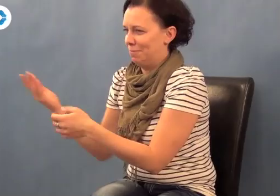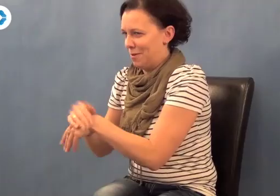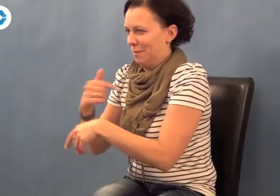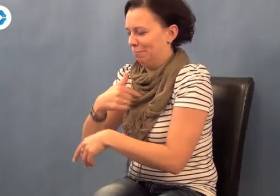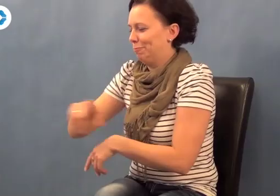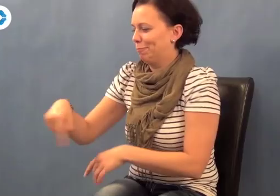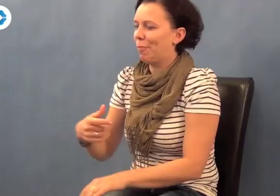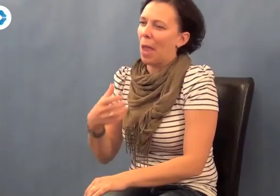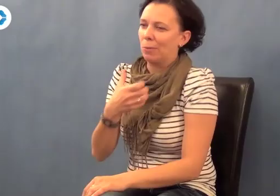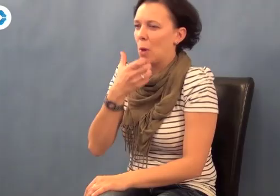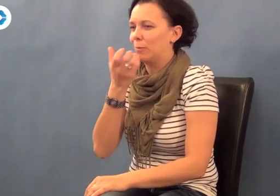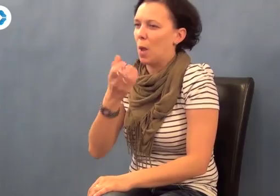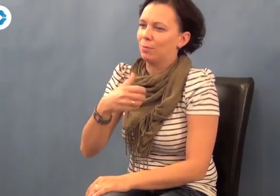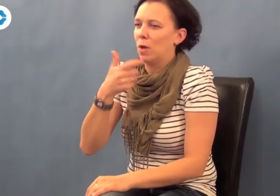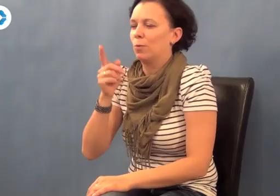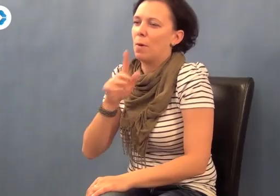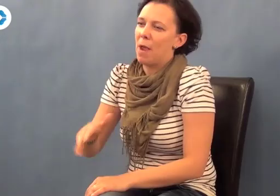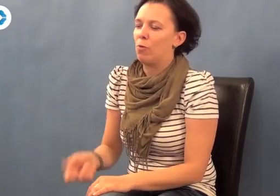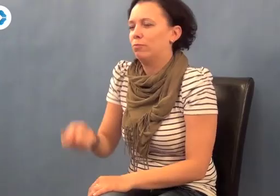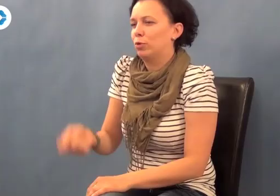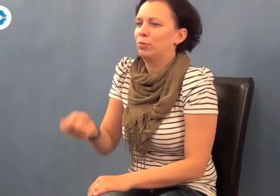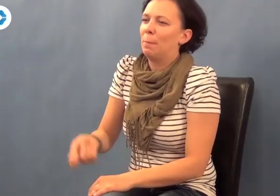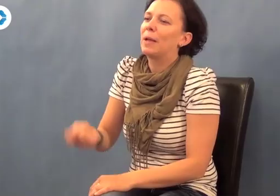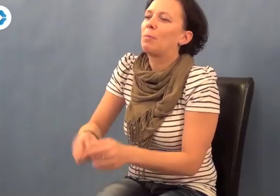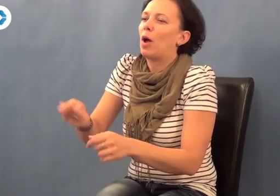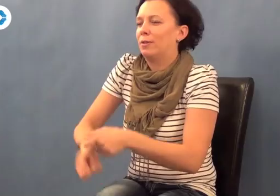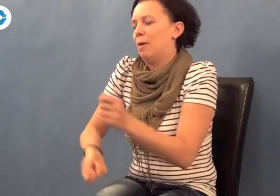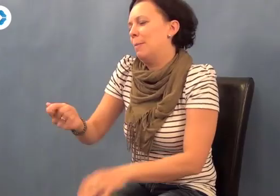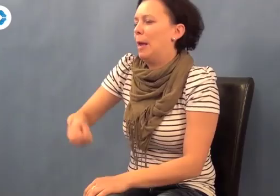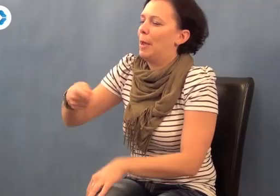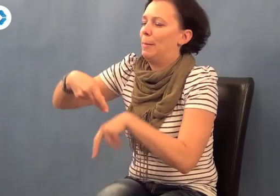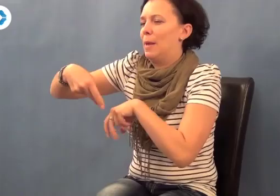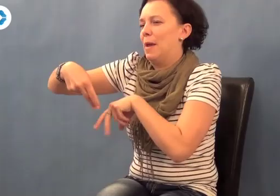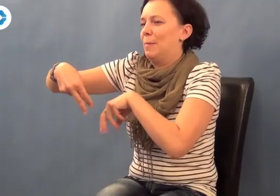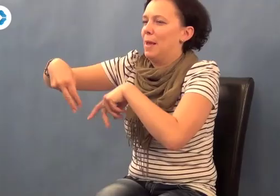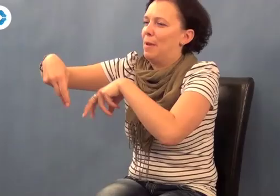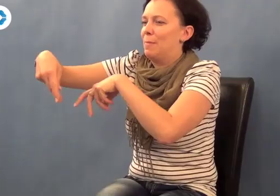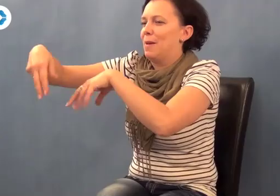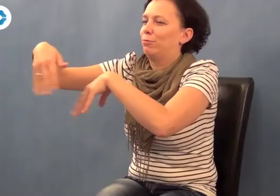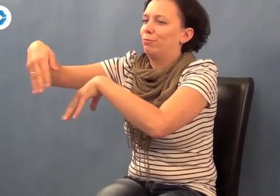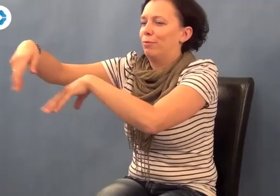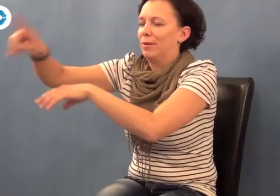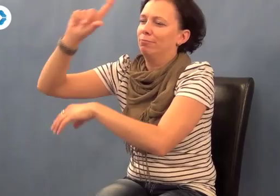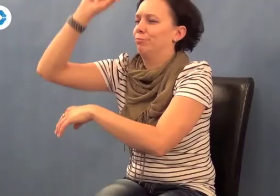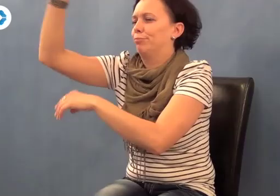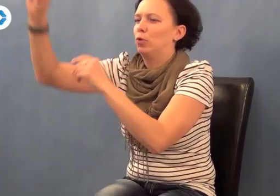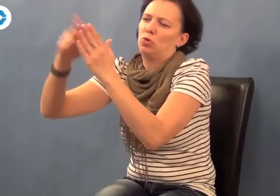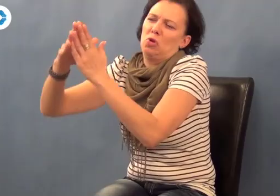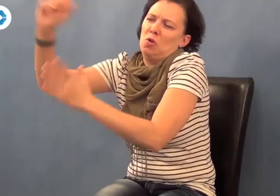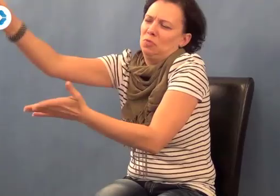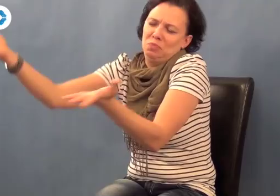Koledzy razem jedzą gruszki, jeden odbija piłkę paletką, idą, oddalają się do domu.